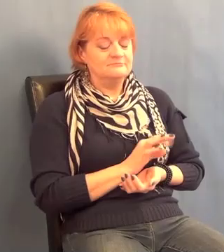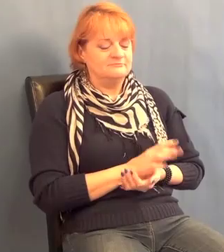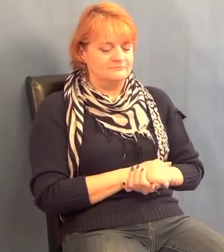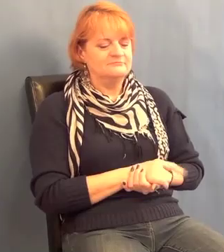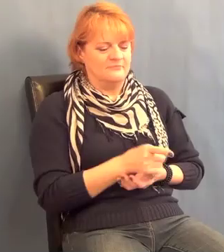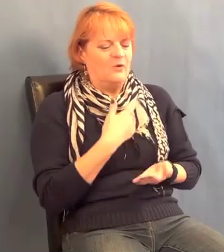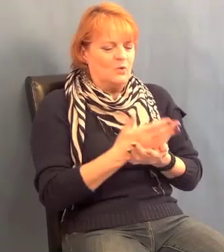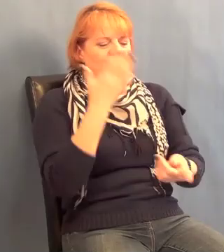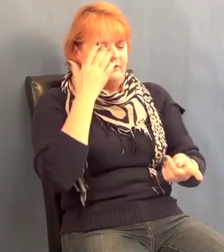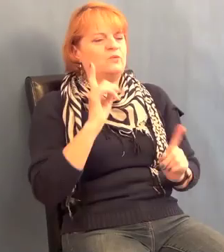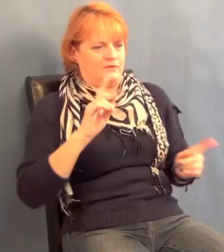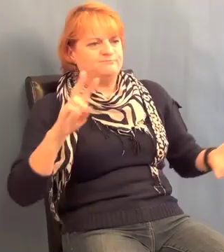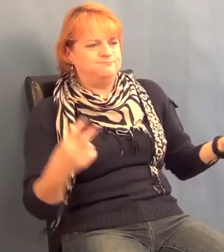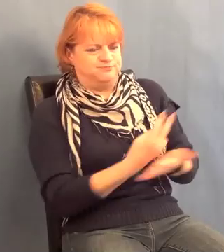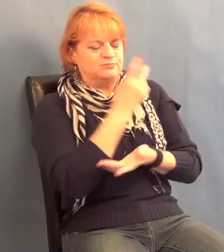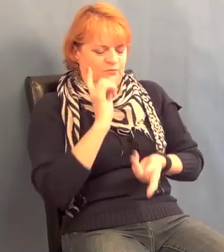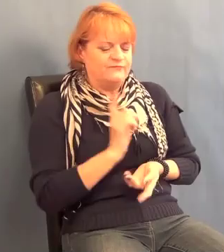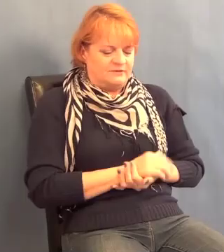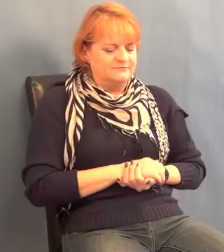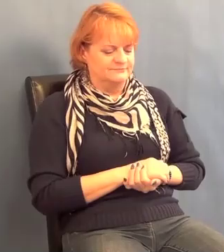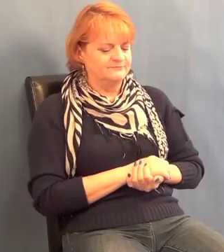Tak, już wiem, że jest znak ostrzegający przed poślizgnięciem się.